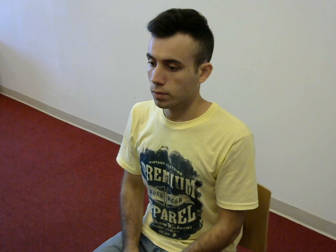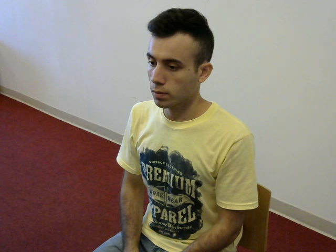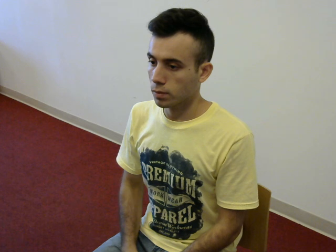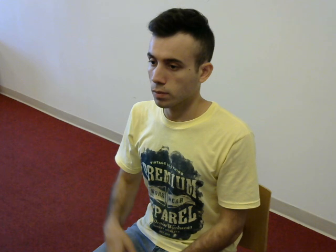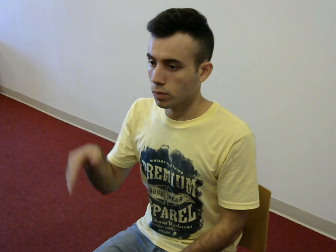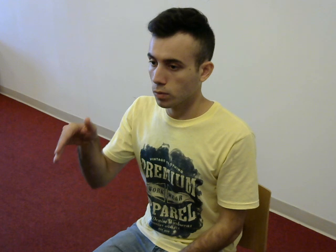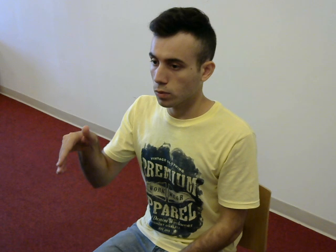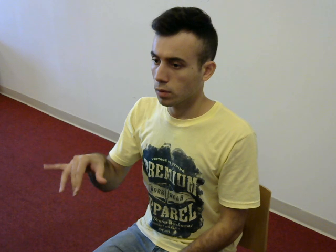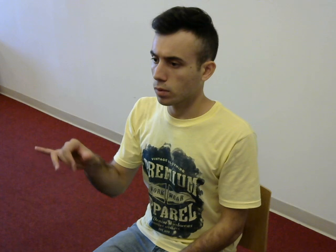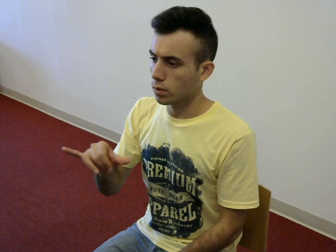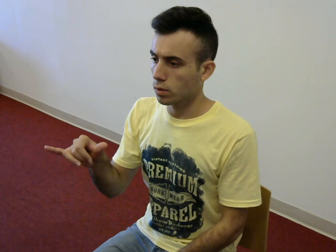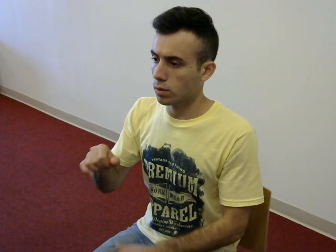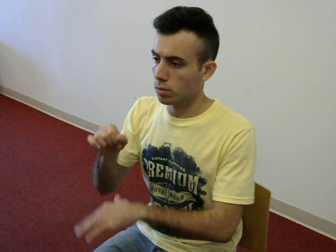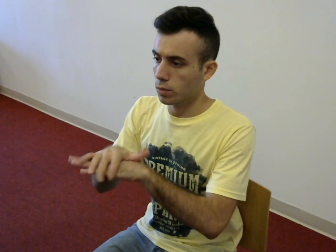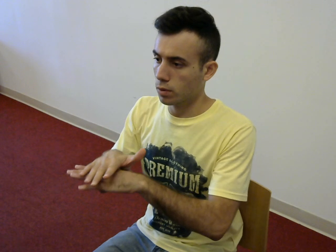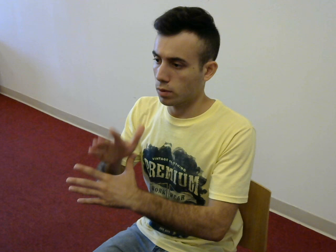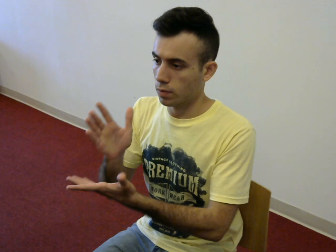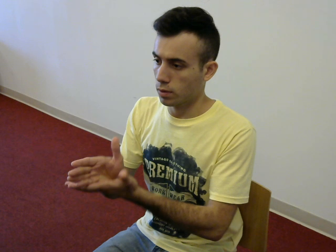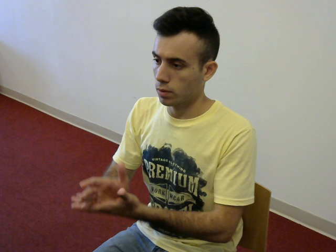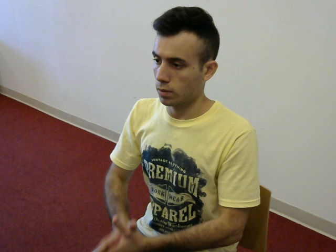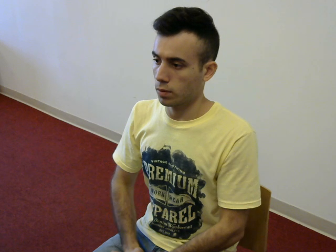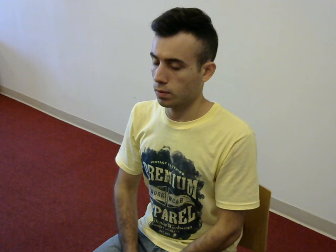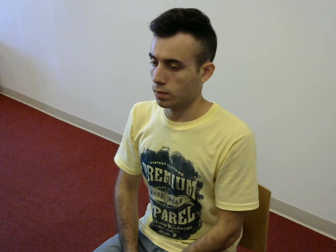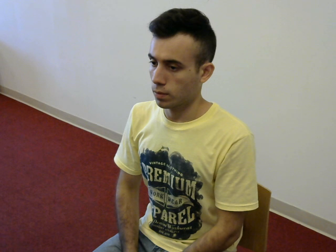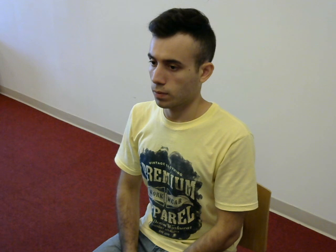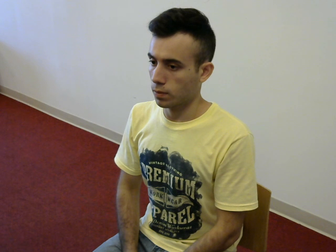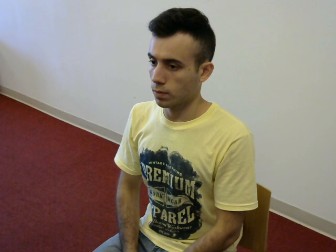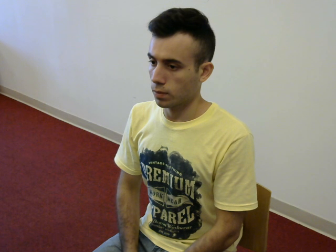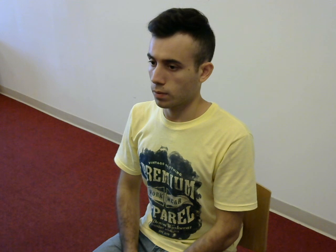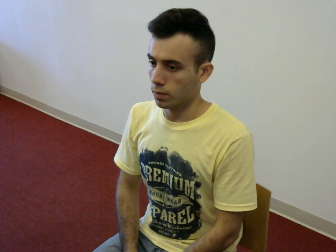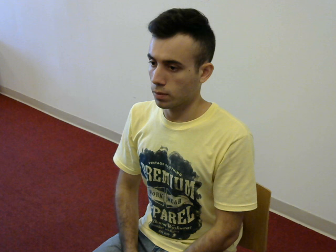Burda harda bank var?